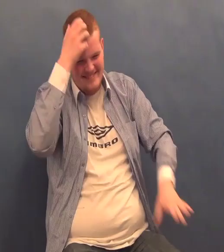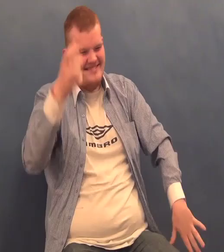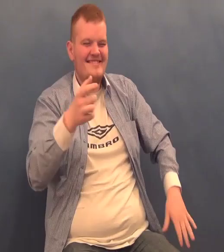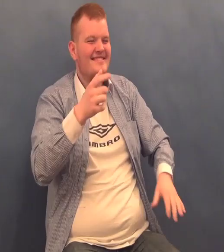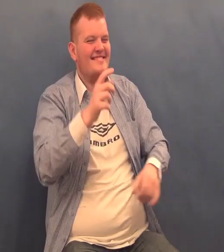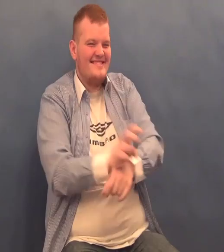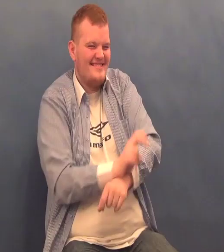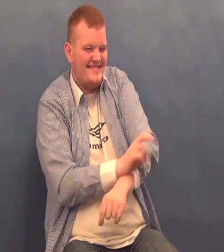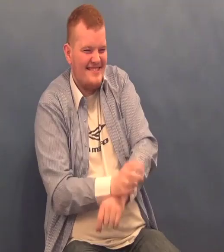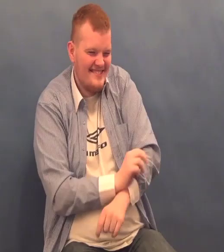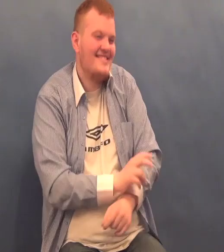Zastanawia się.